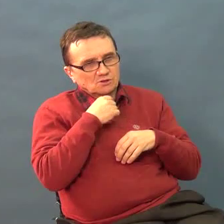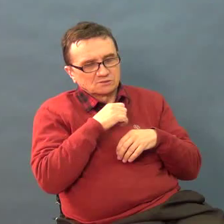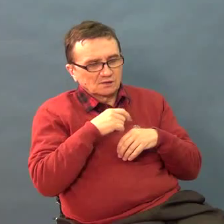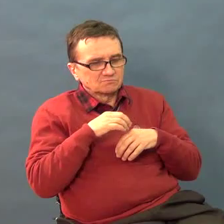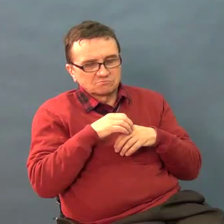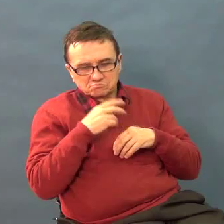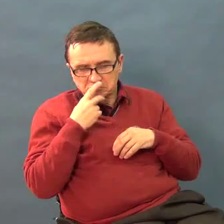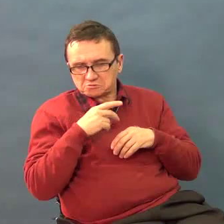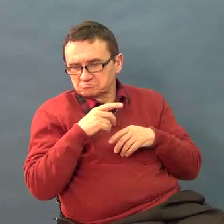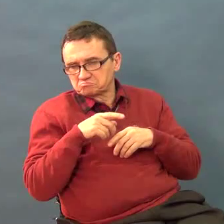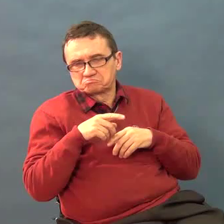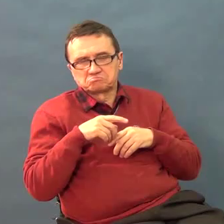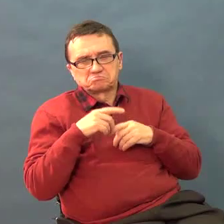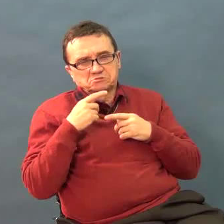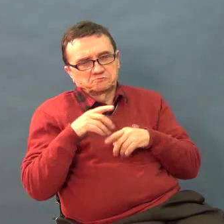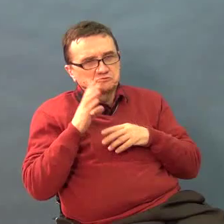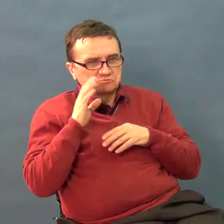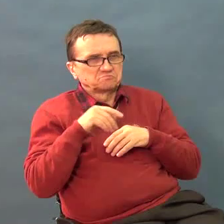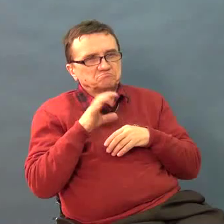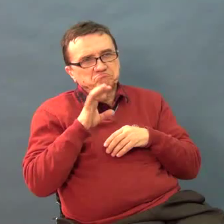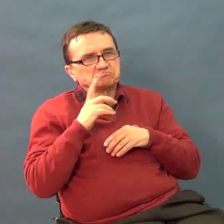Patrzy na gruszki, ignoruje je, odchodzą.